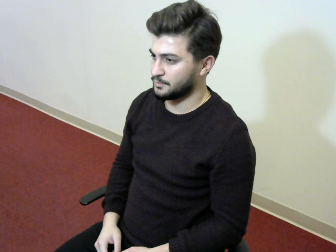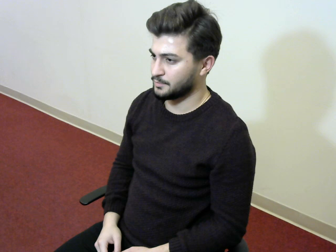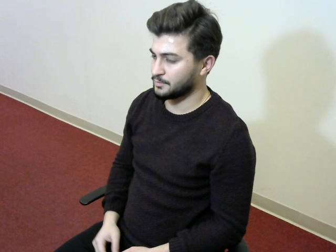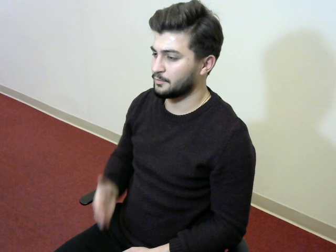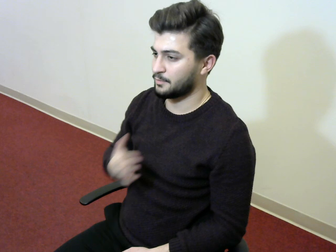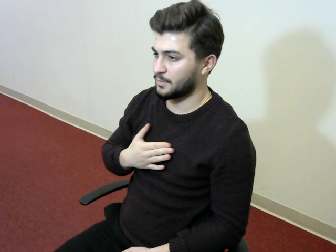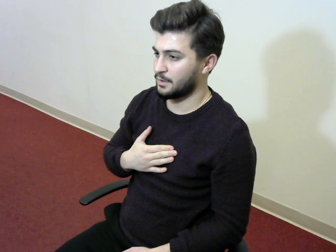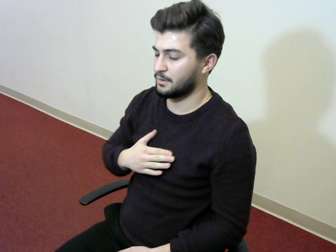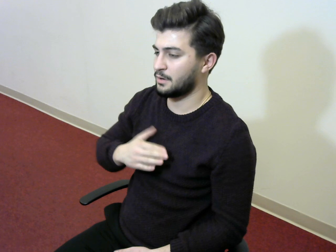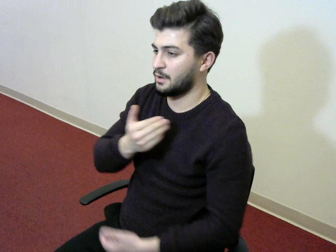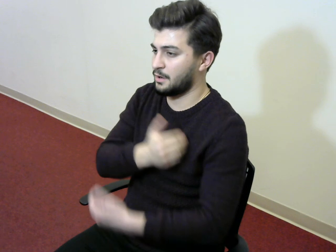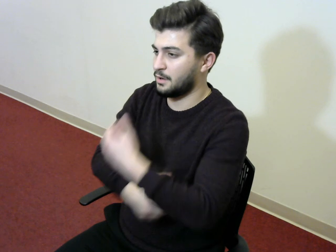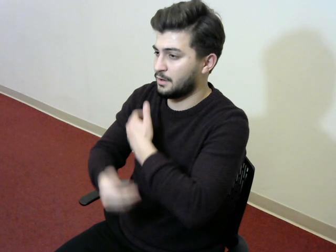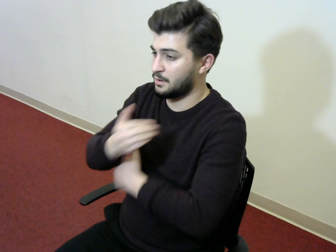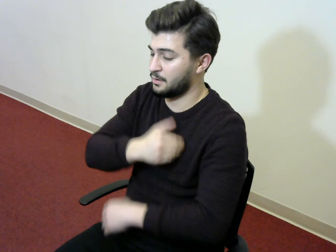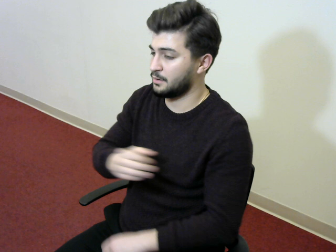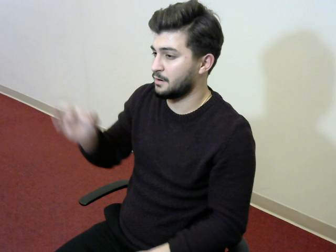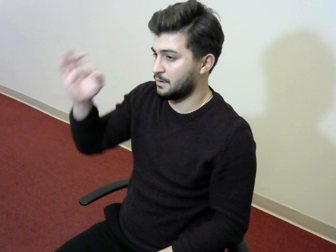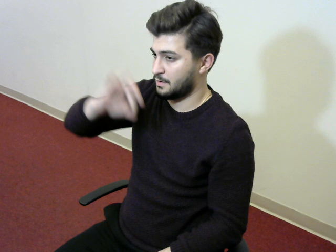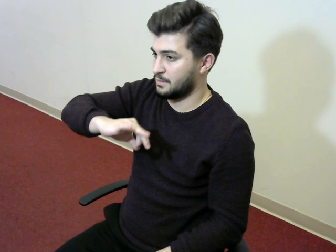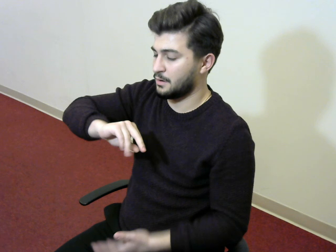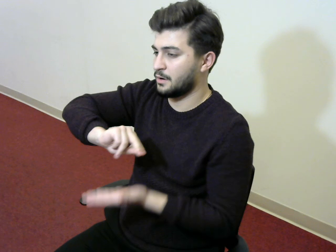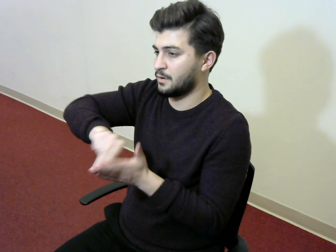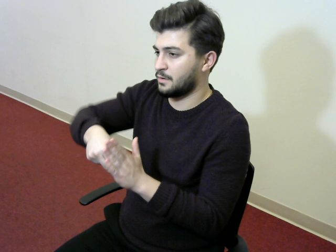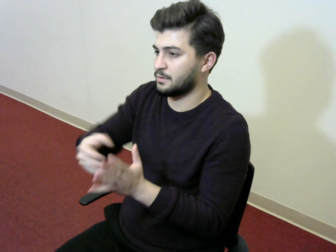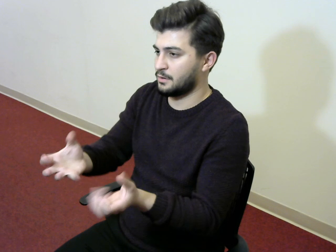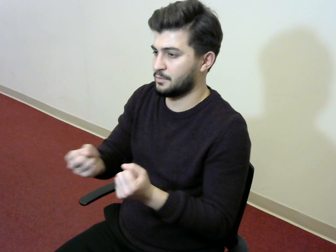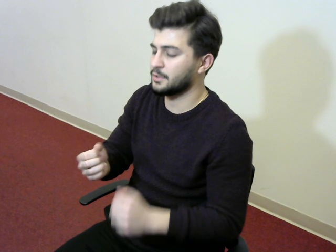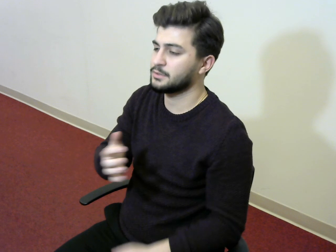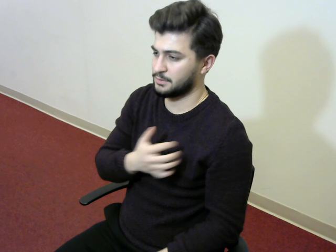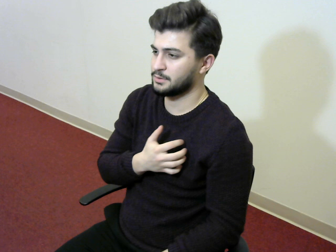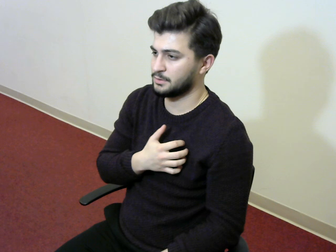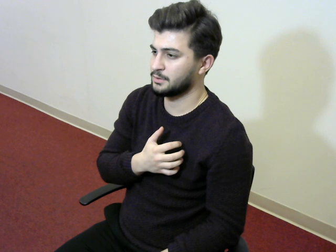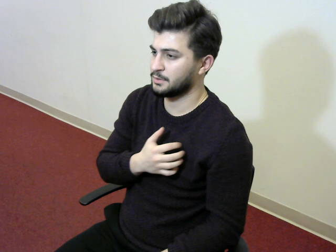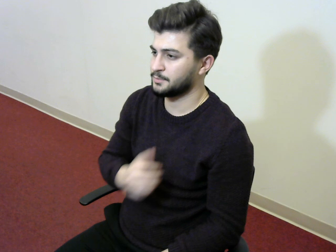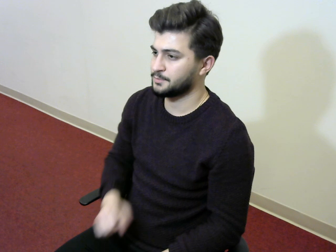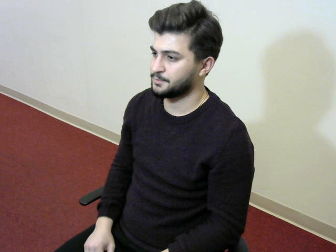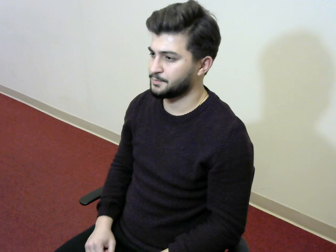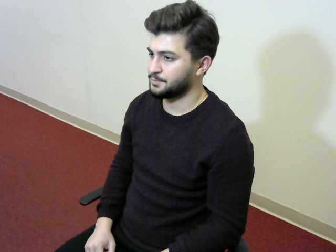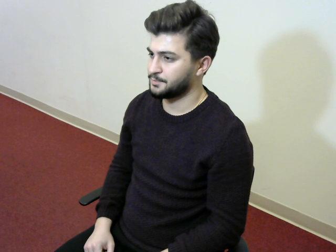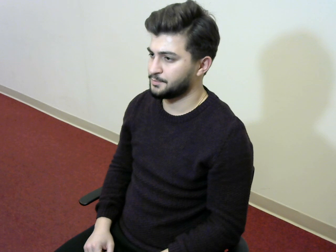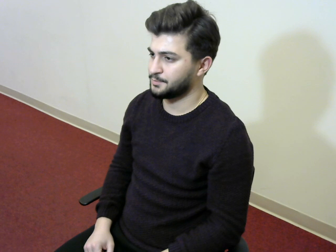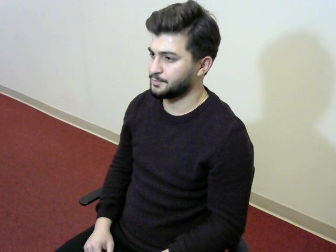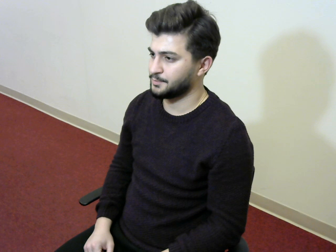Mən əlillik haqqında arayış almaq istəyirəm